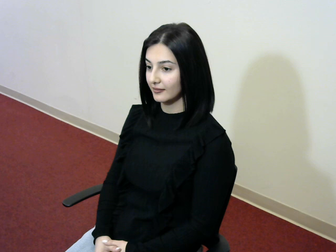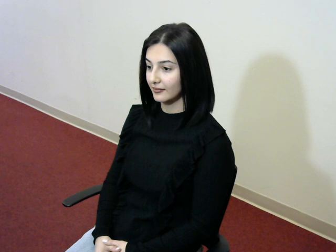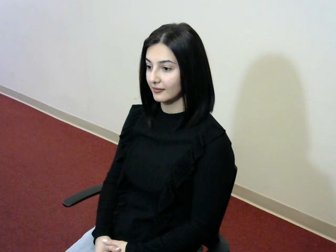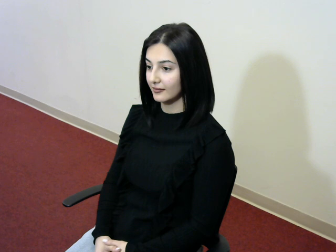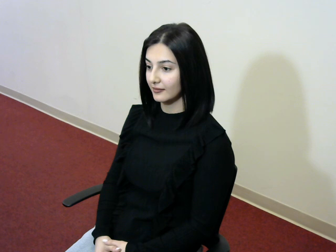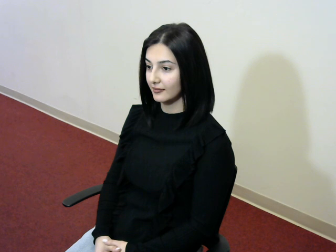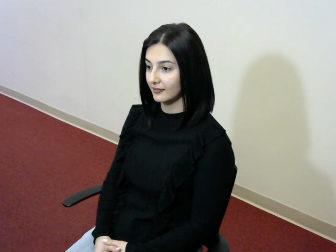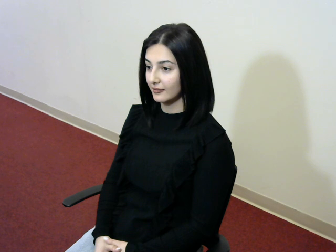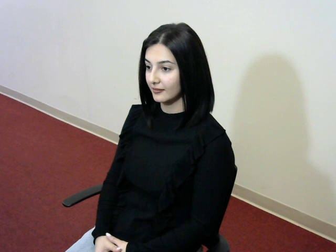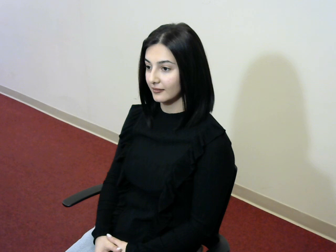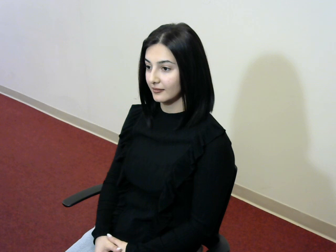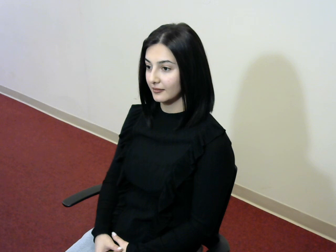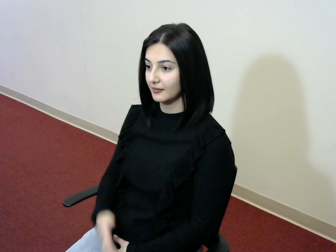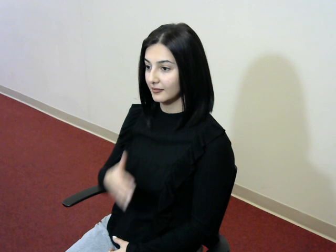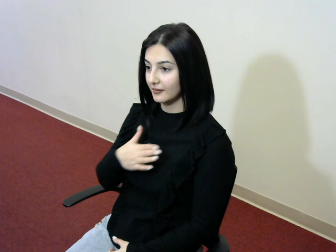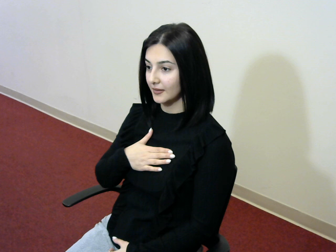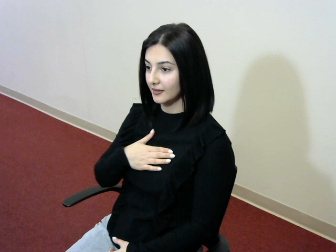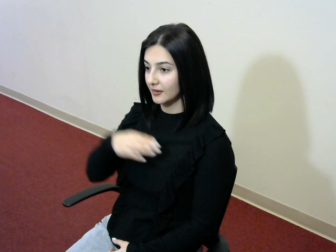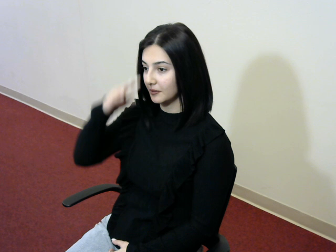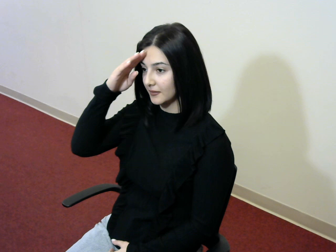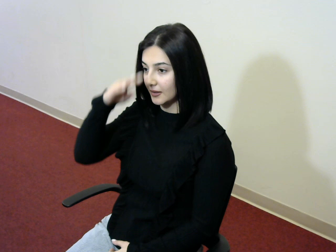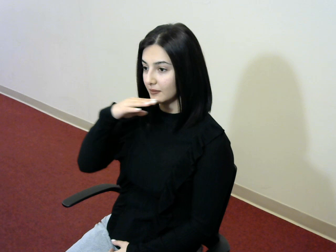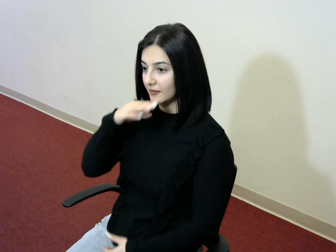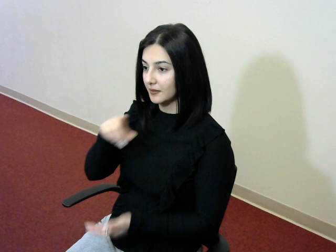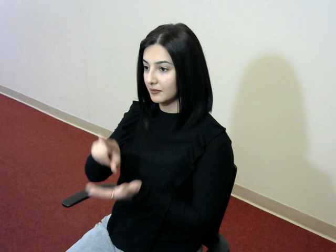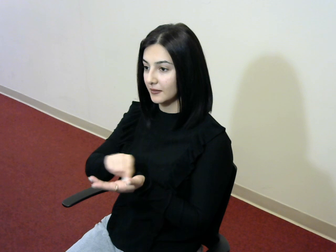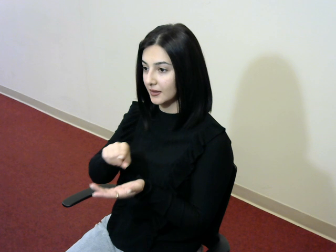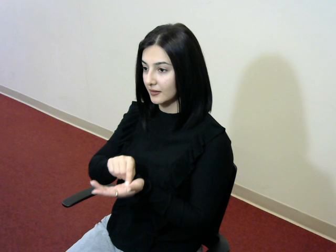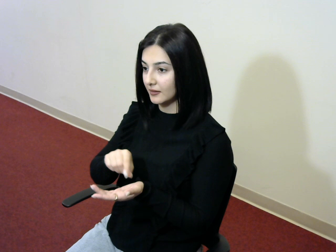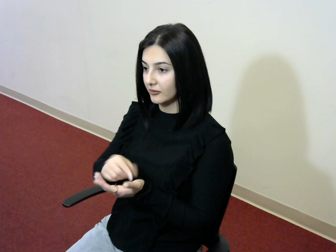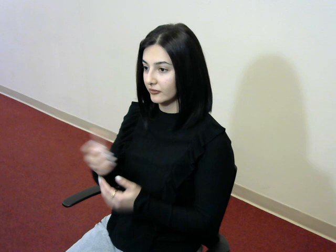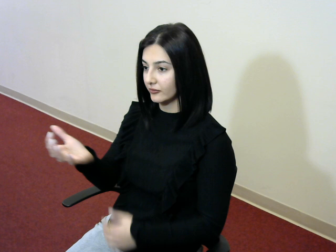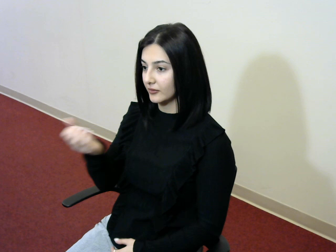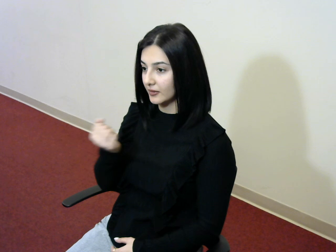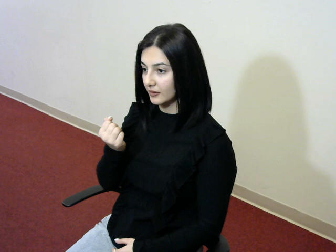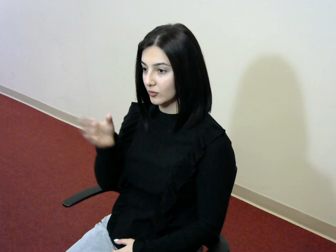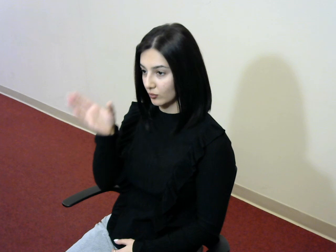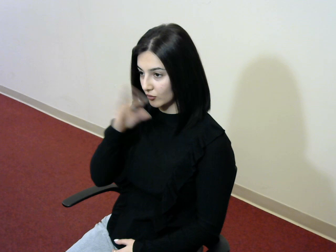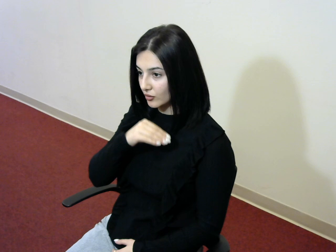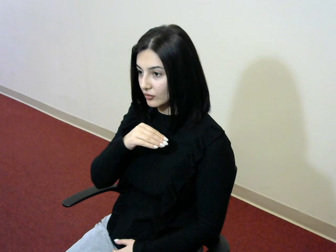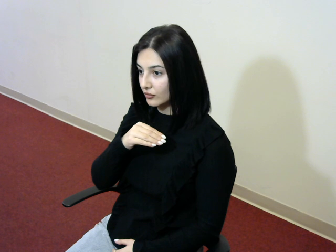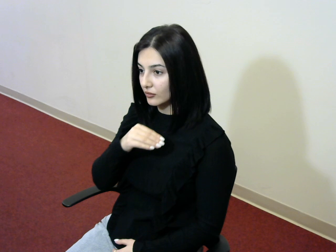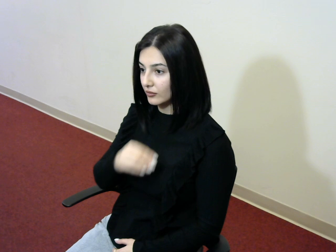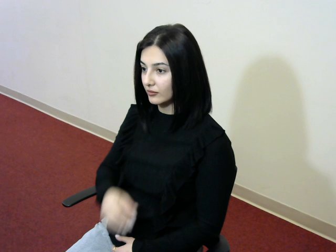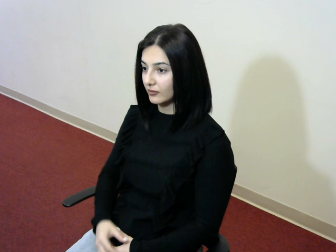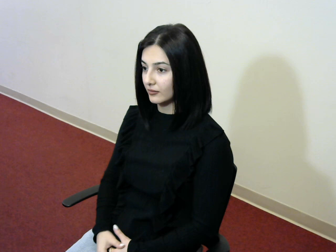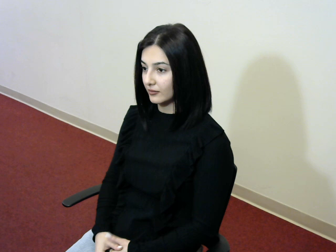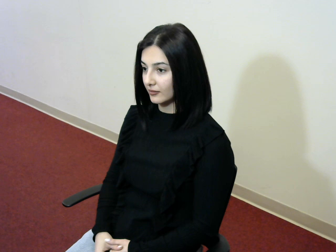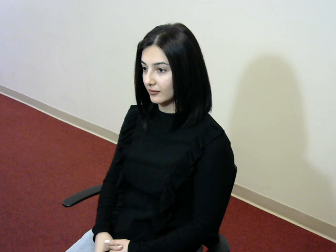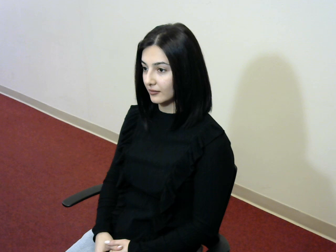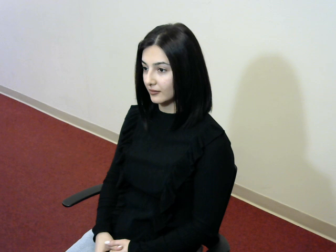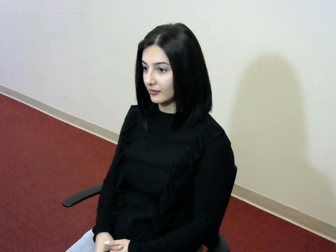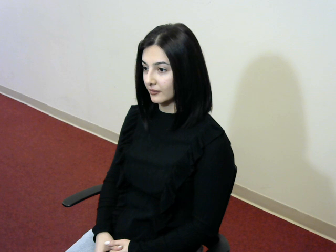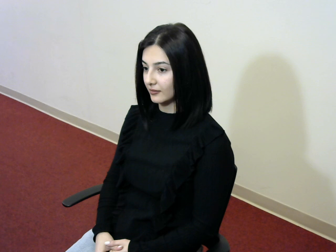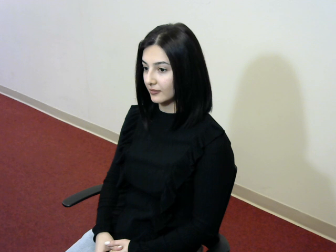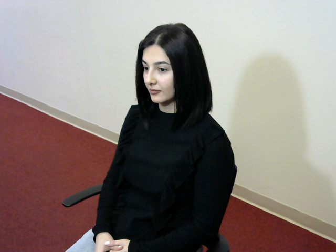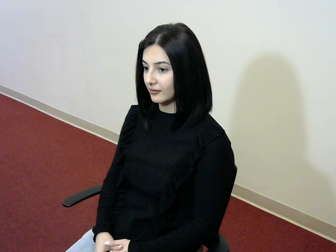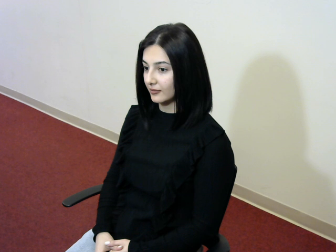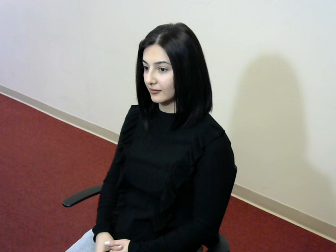Mən atamın pensiyasını ala bilərəm?